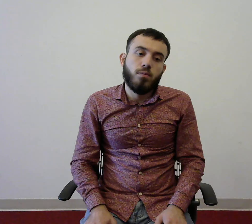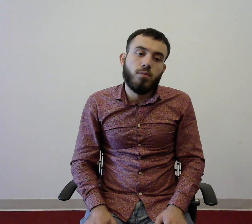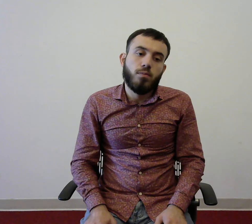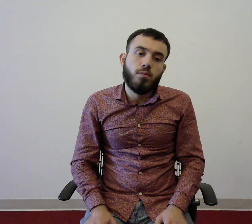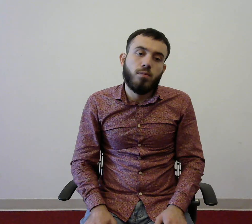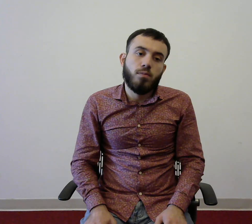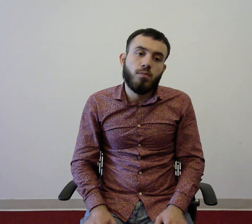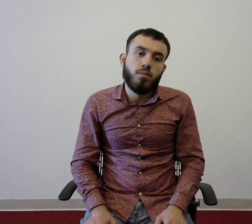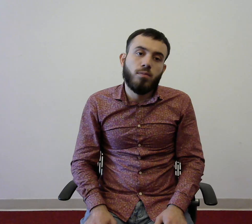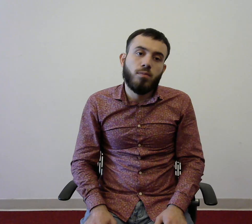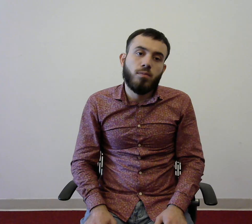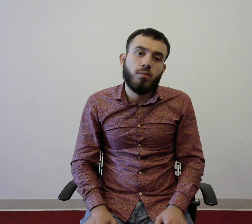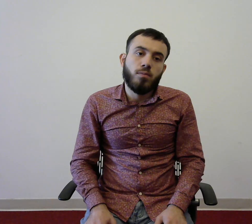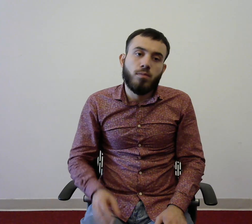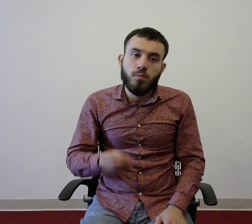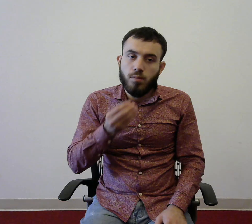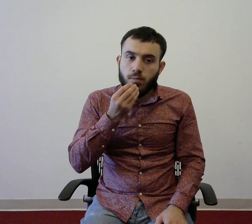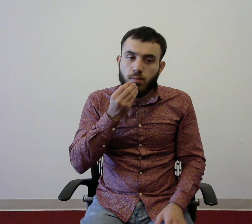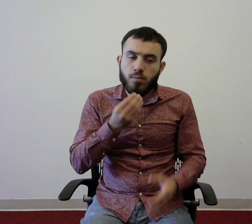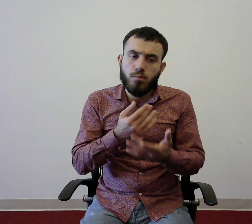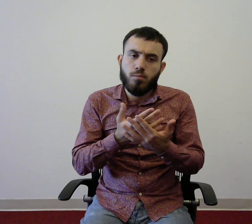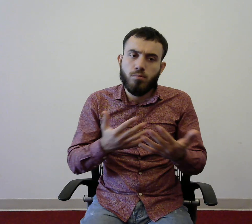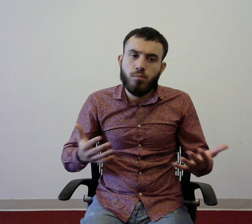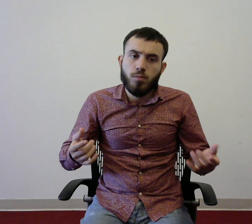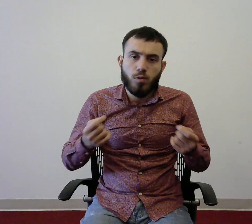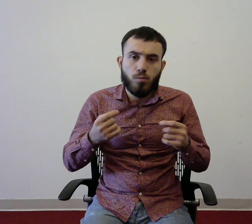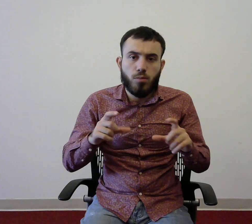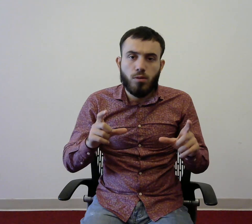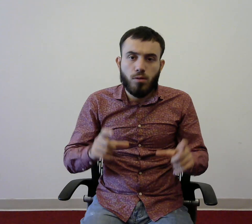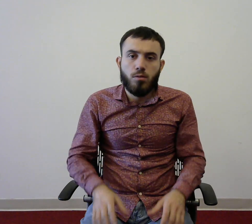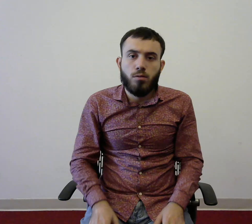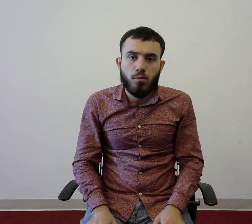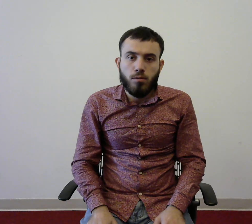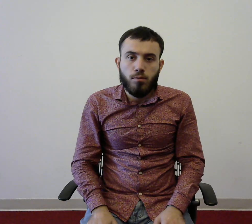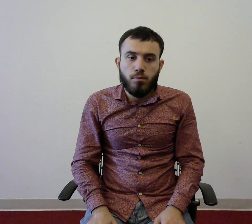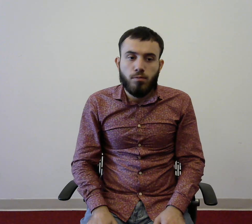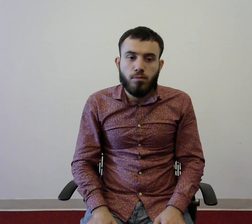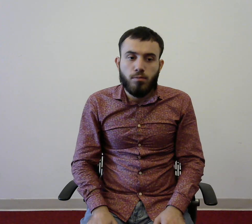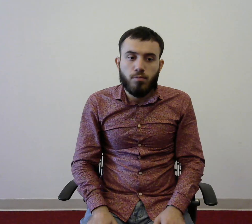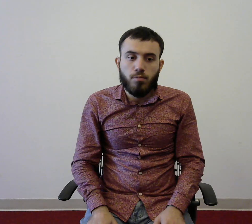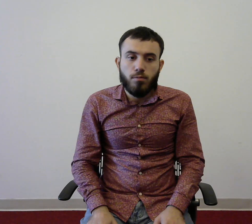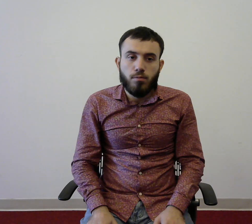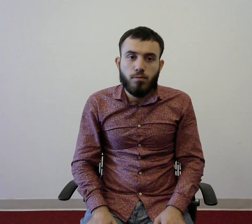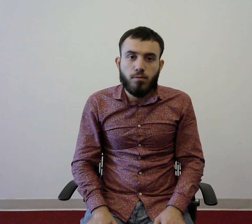Ərzaq bahalaşıb